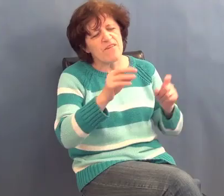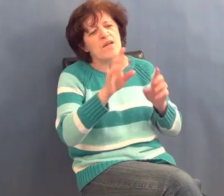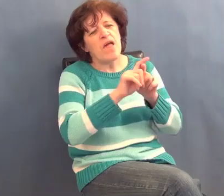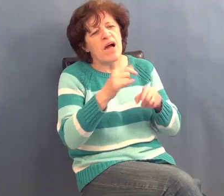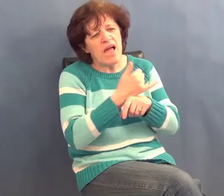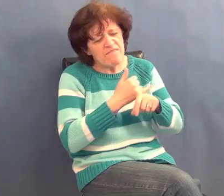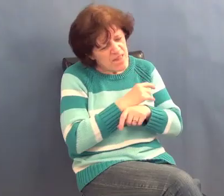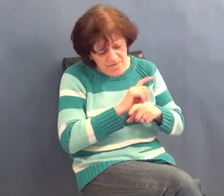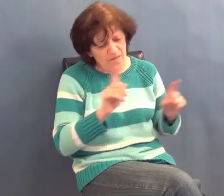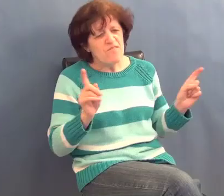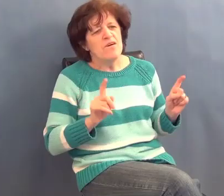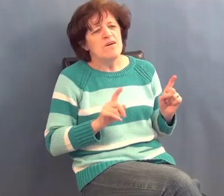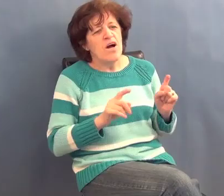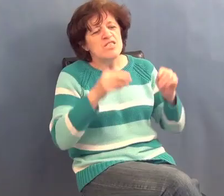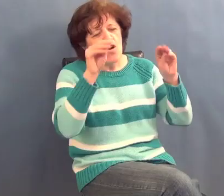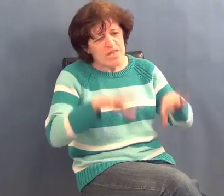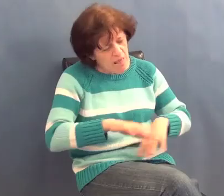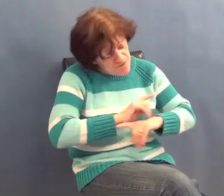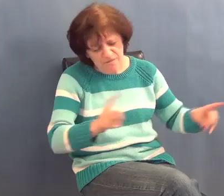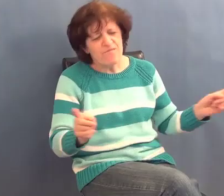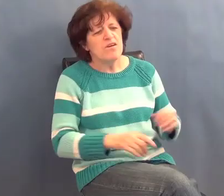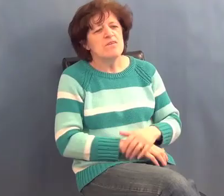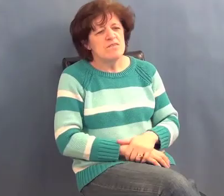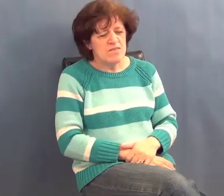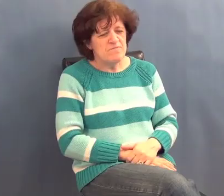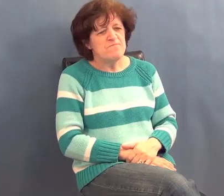Nie wolno w kawiarni, również nie wolno w sklepie.